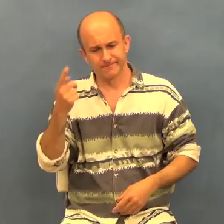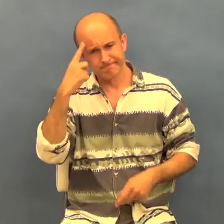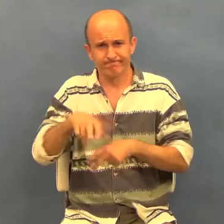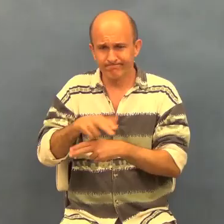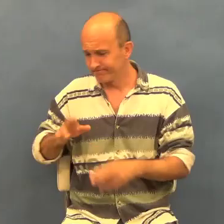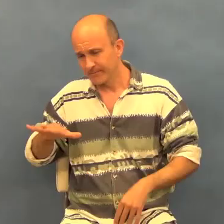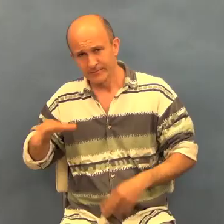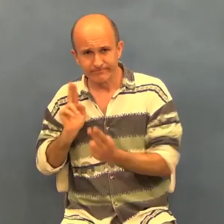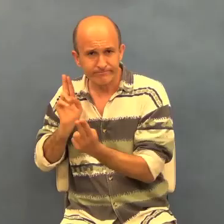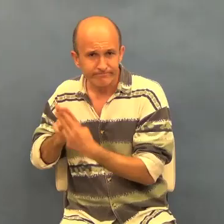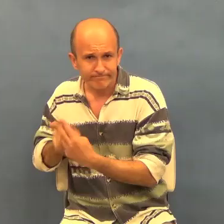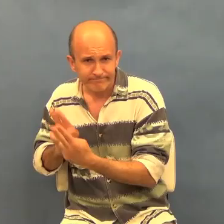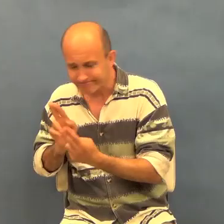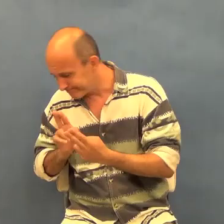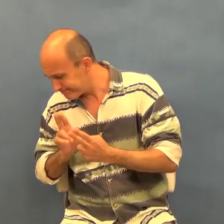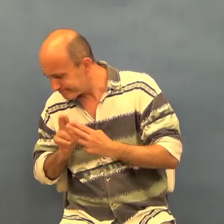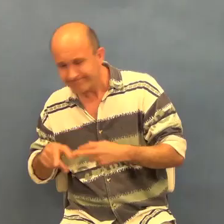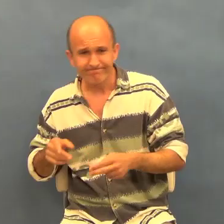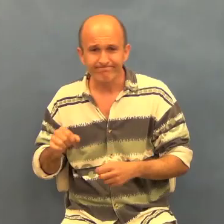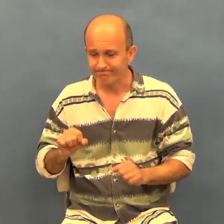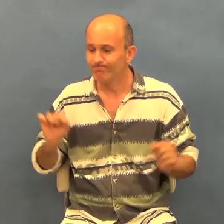Umawia się z dzieckiem i oboje są zgodni.